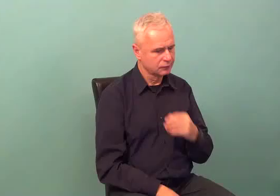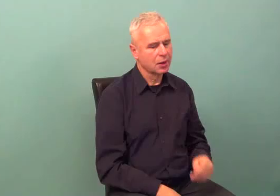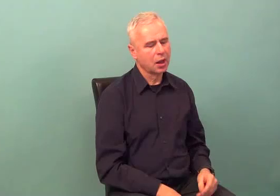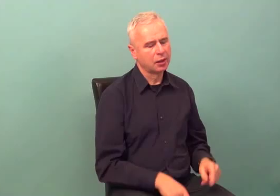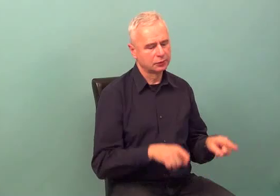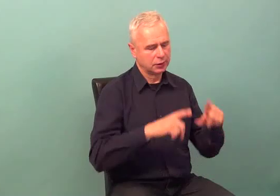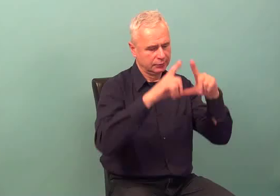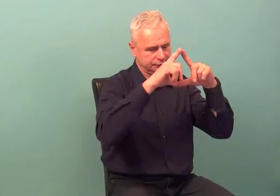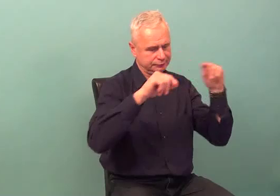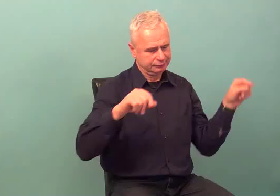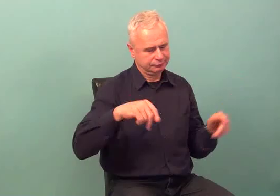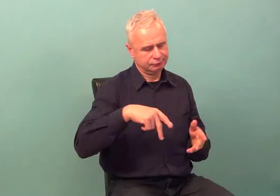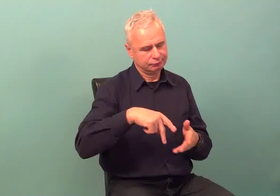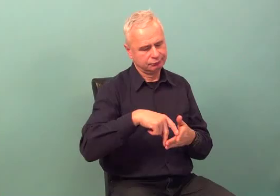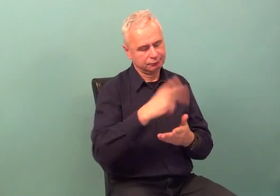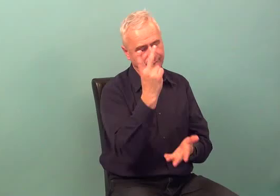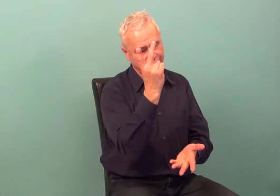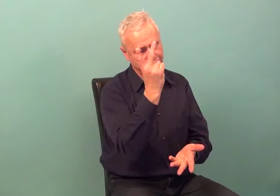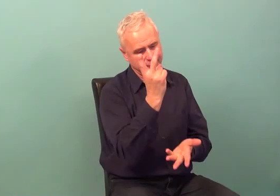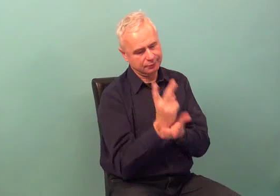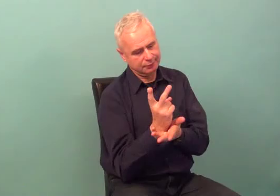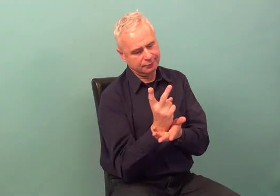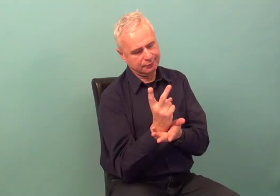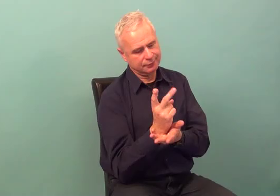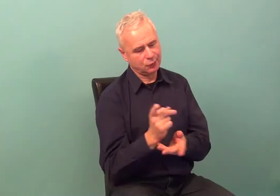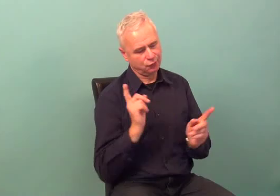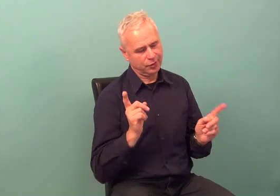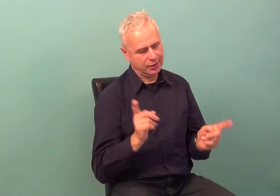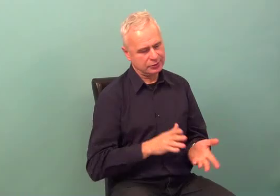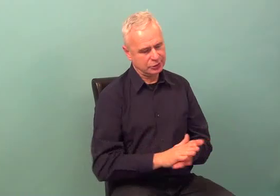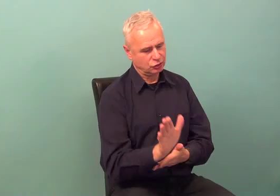Ten trójkątny znak pokazuje człowieka, który się przewraca, a na nim napis: uwaga, ślisko.